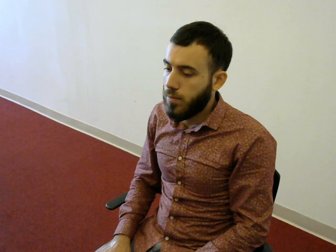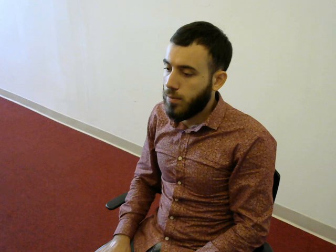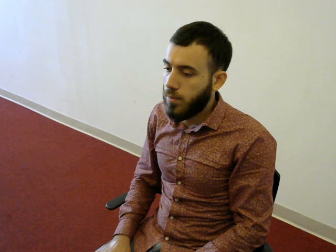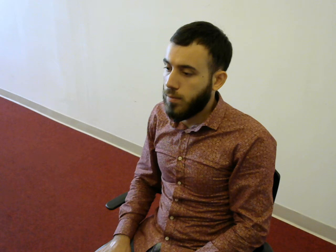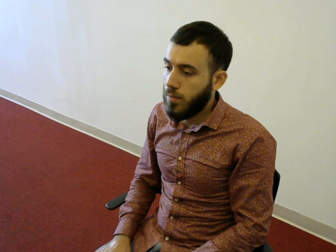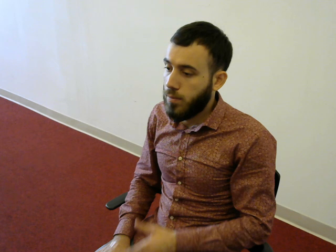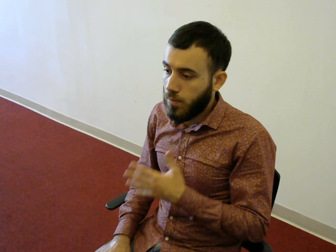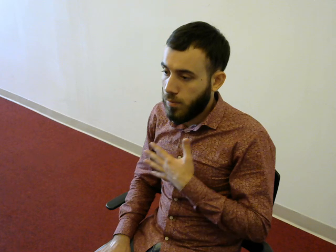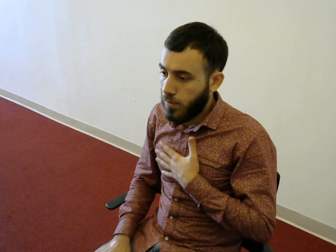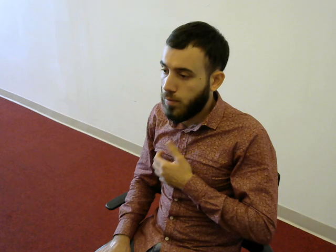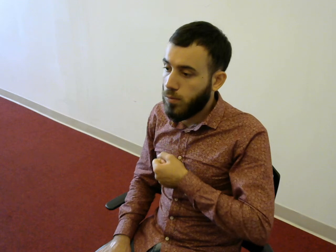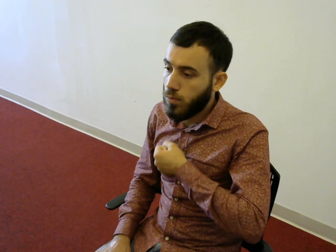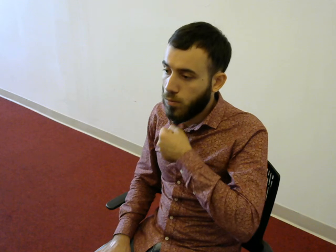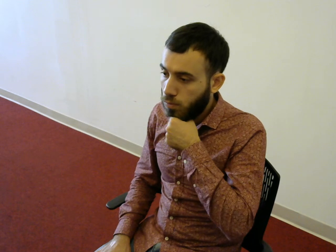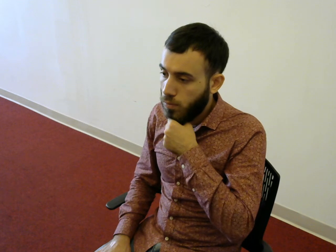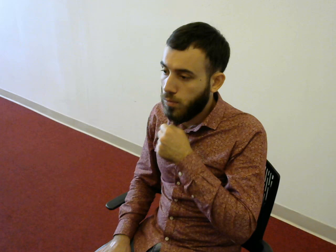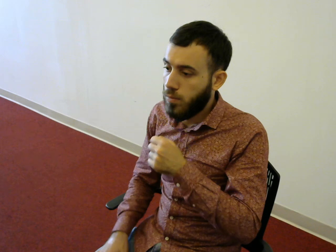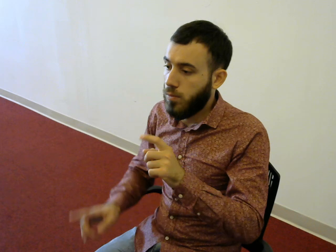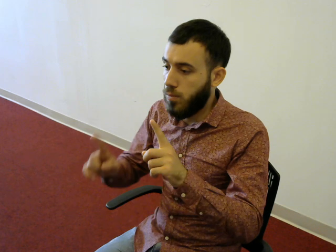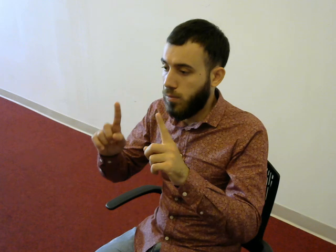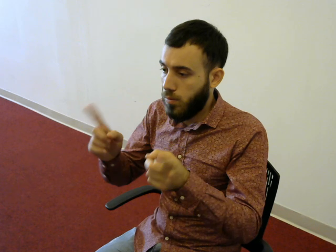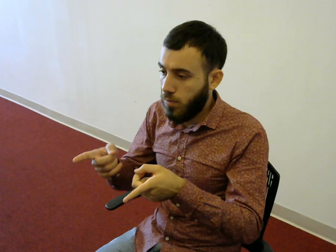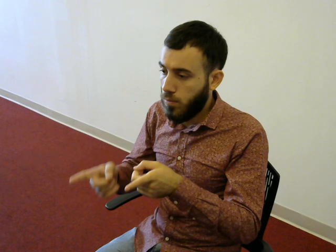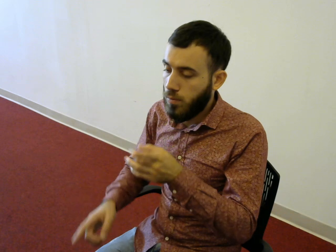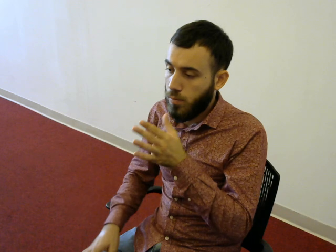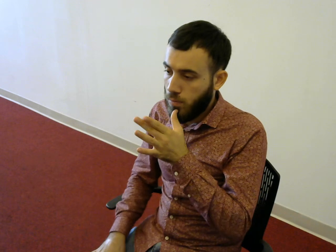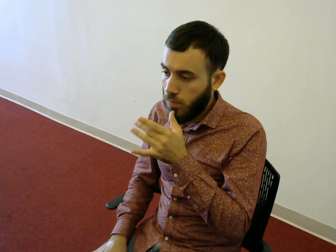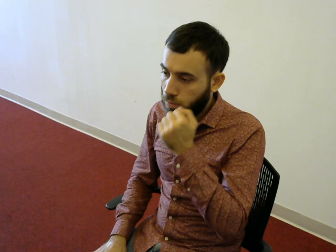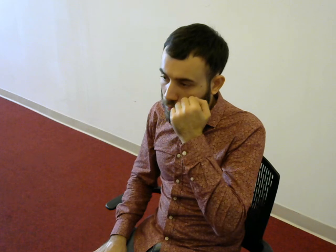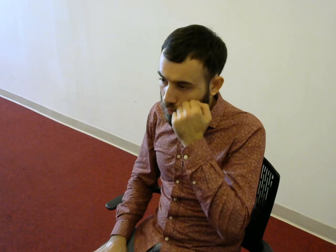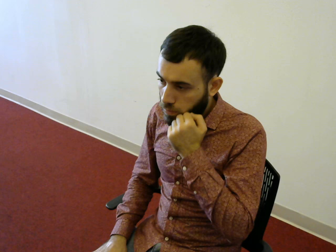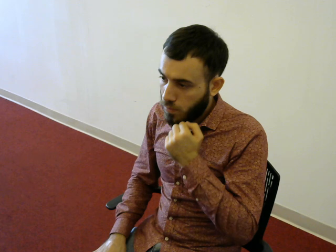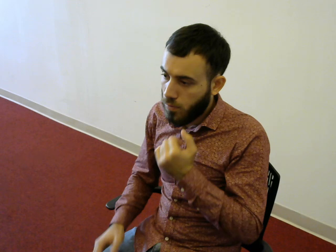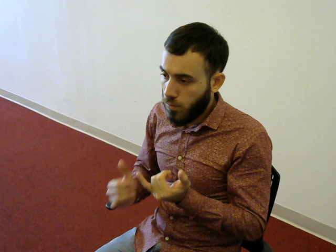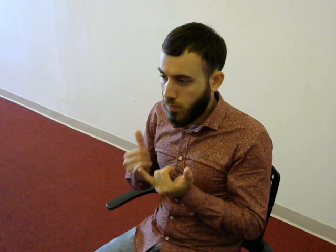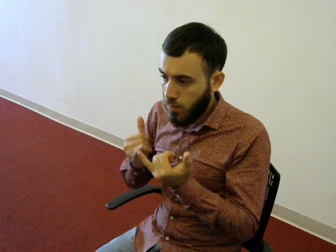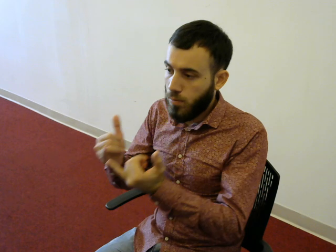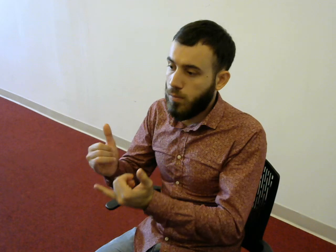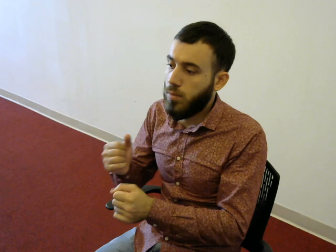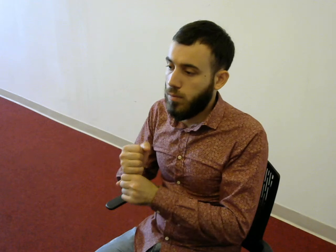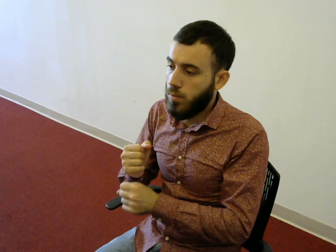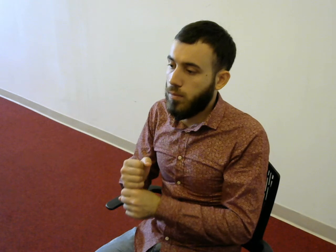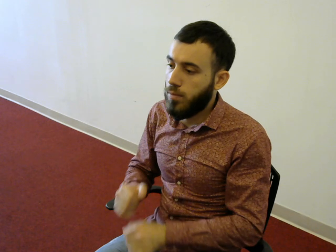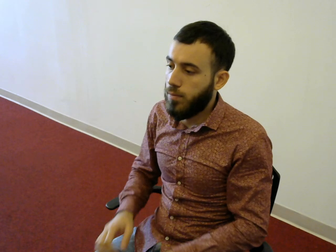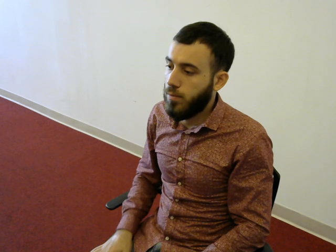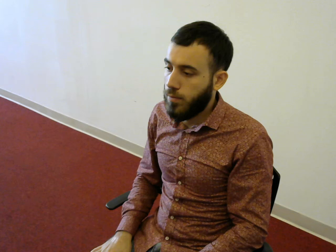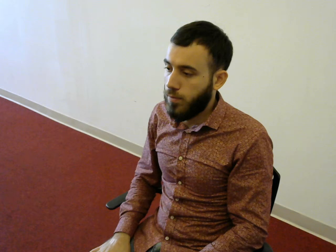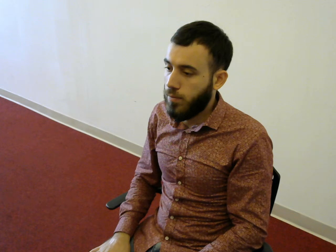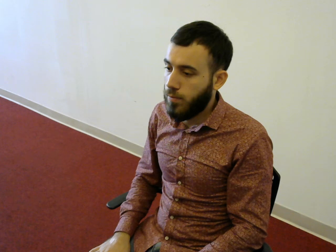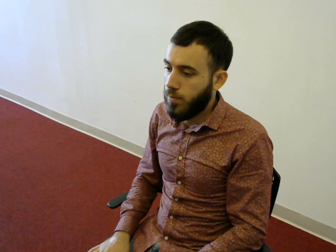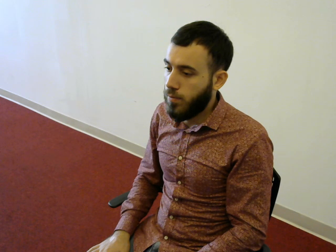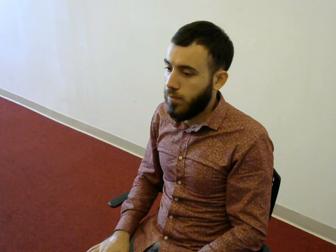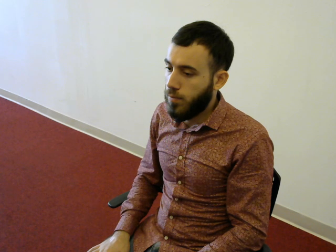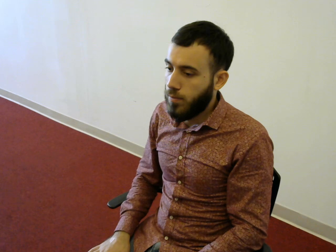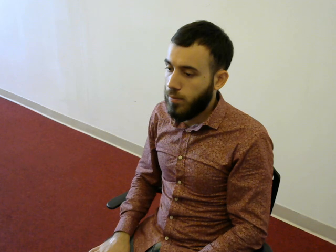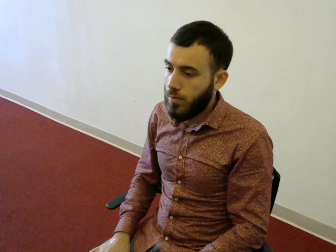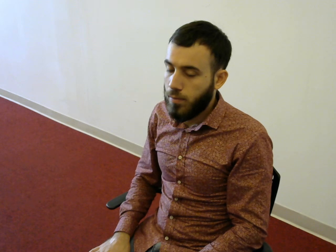Mən böyüklərə (yaşlılara) hörmət edirəm